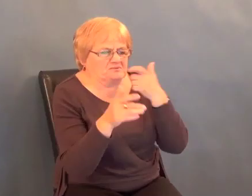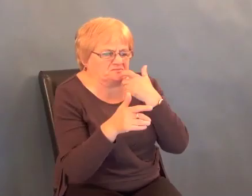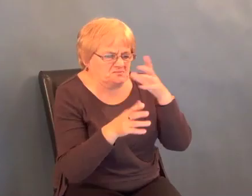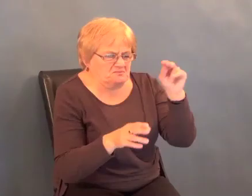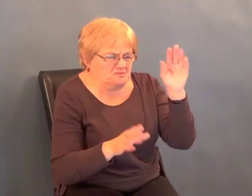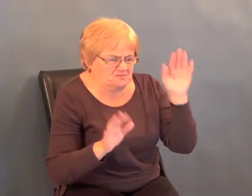W poniedziałek mogę.